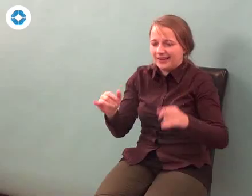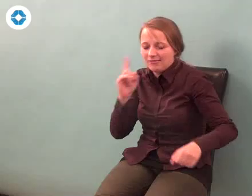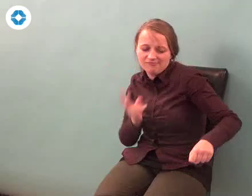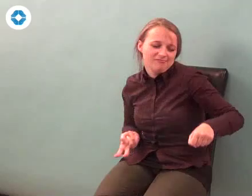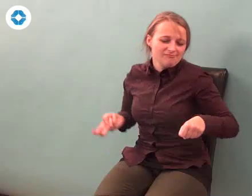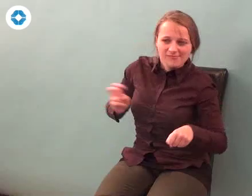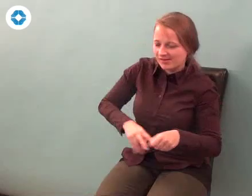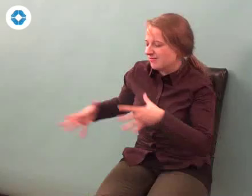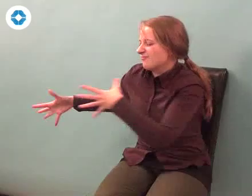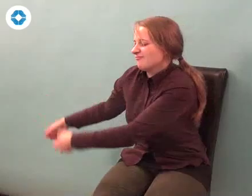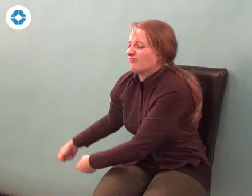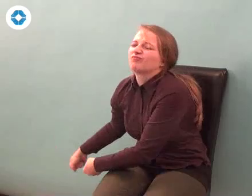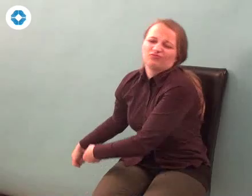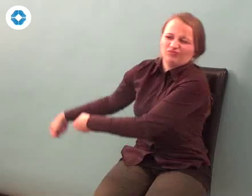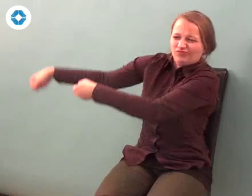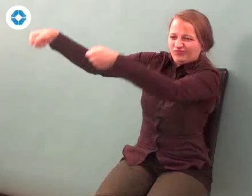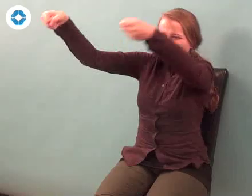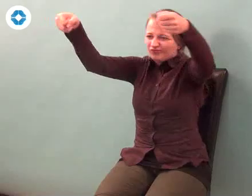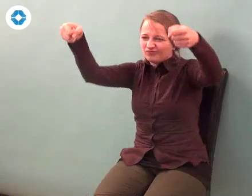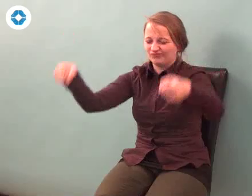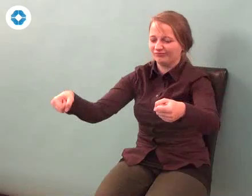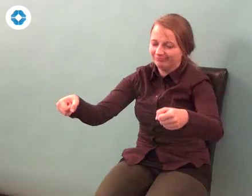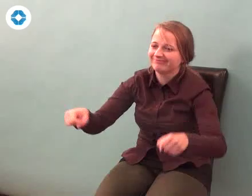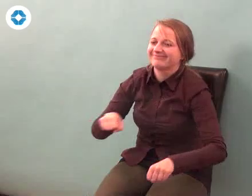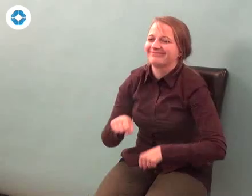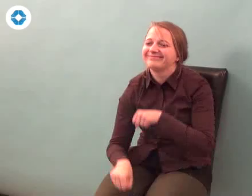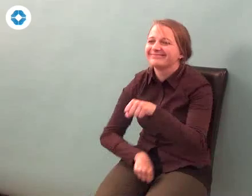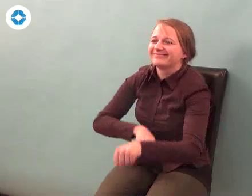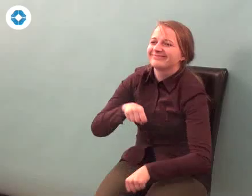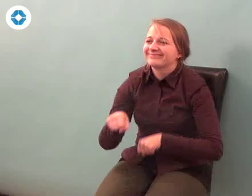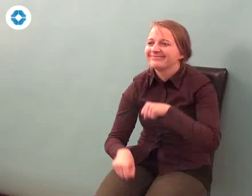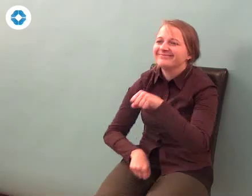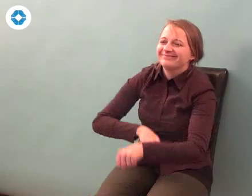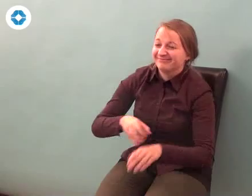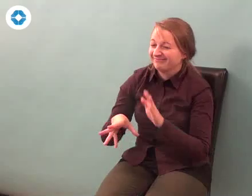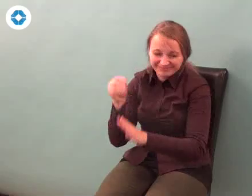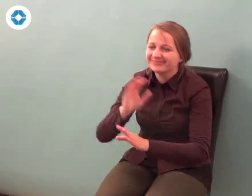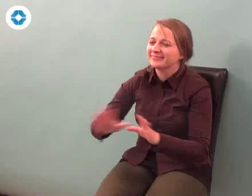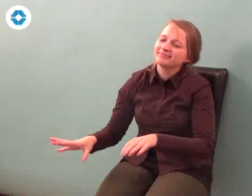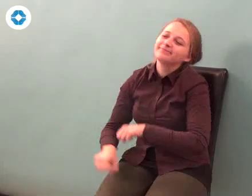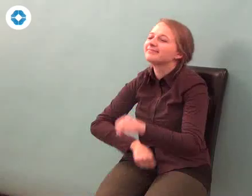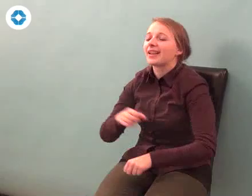Chłopiec wsiada na rower, ustawia z przodu kosz, odjeżdża uśmiechnięty z kradzionym koszem.